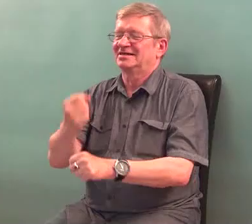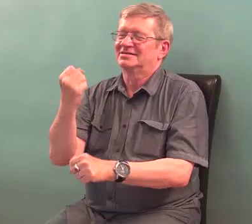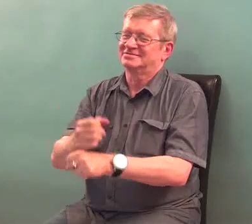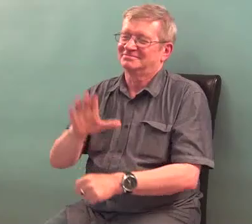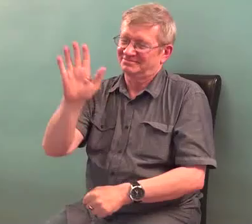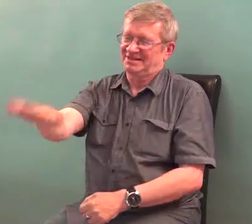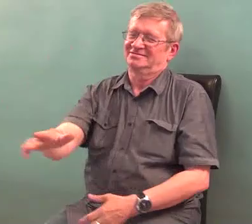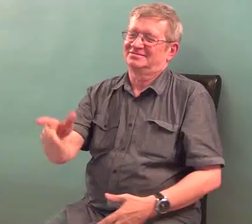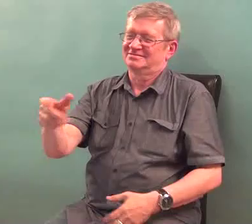Masz pracę.